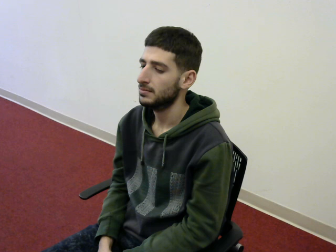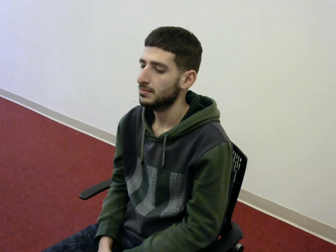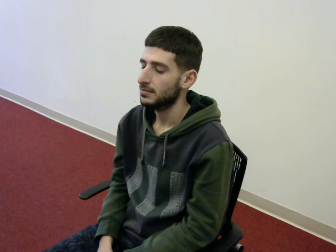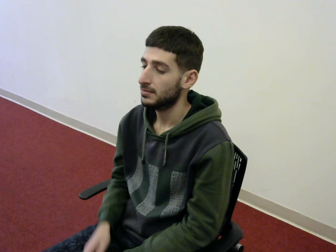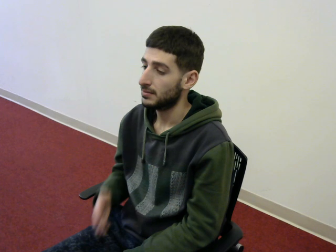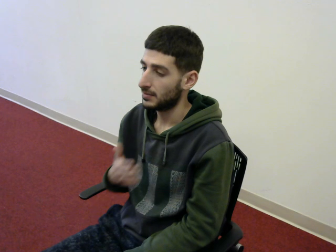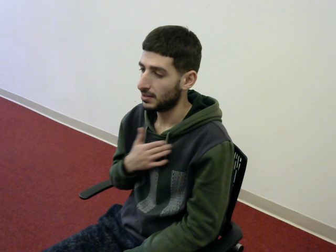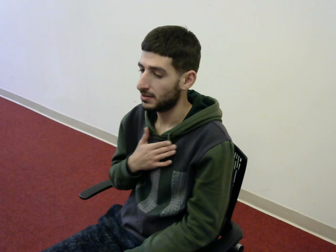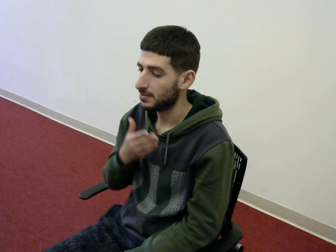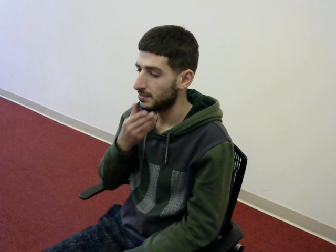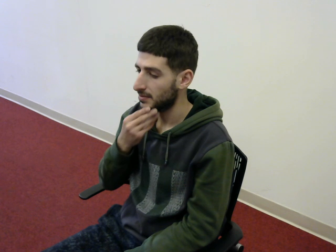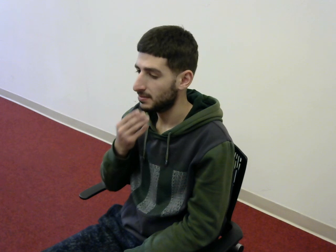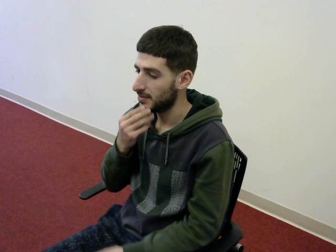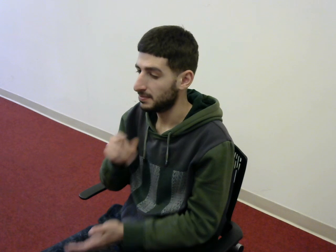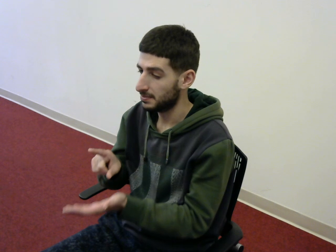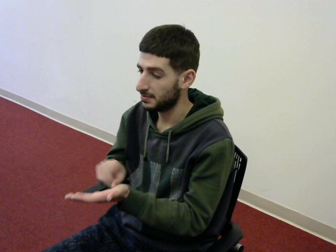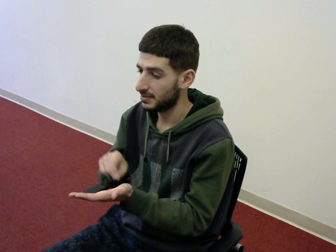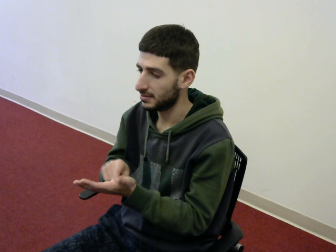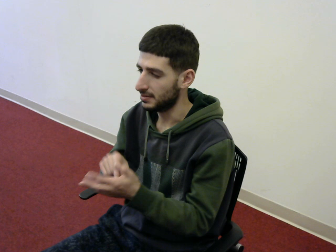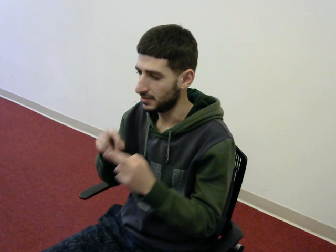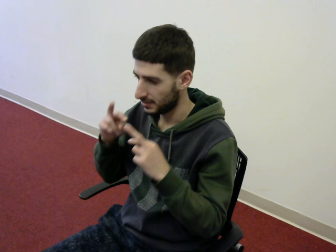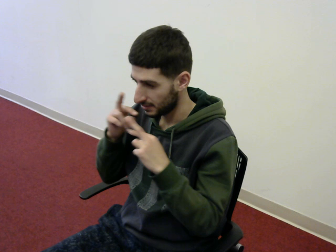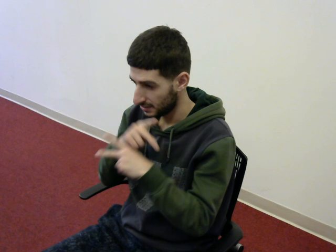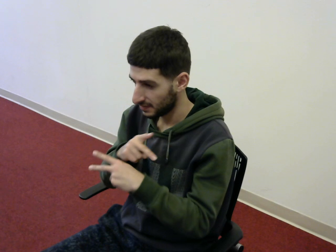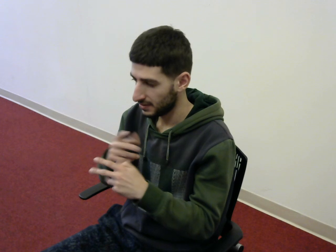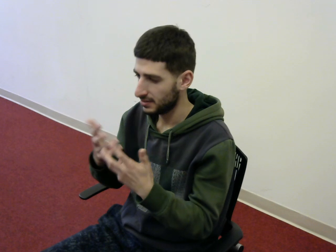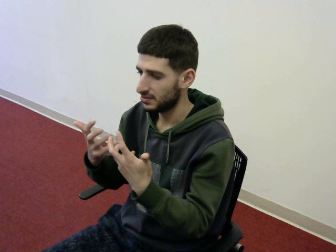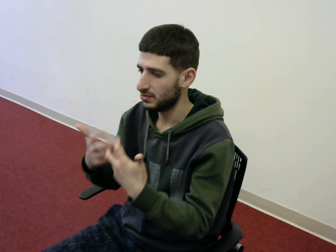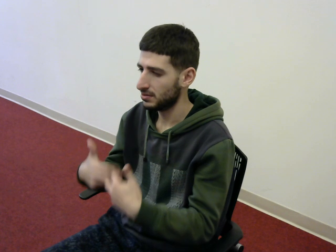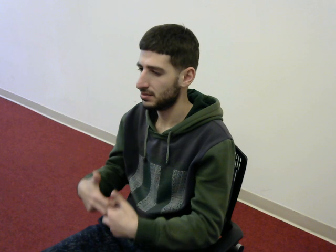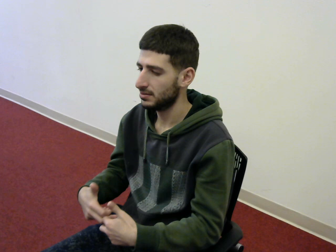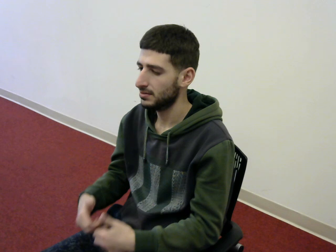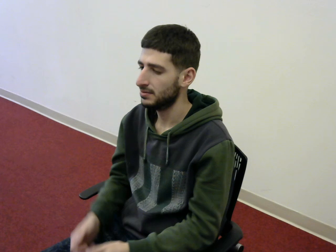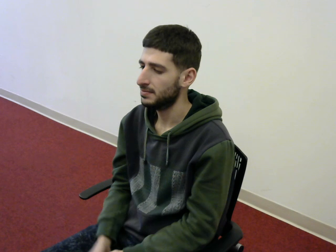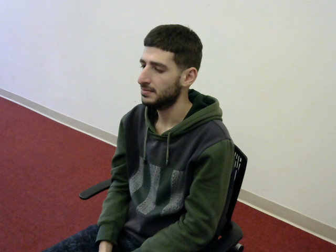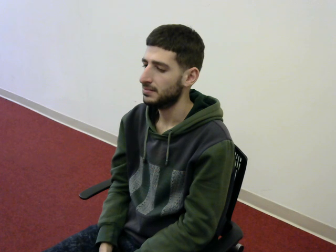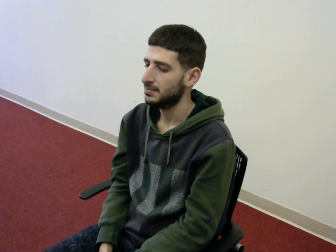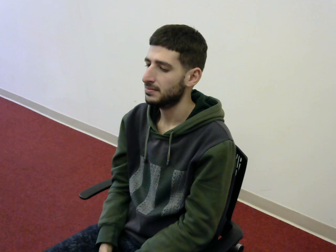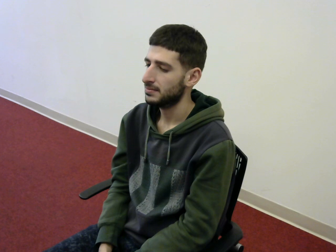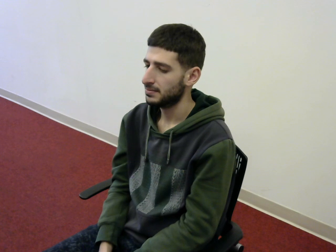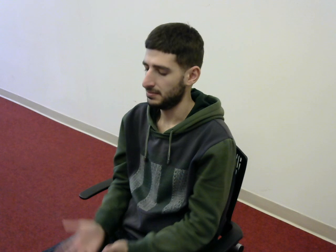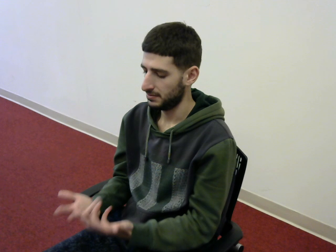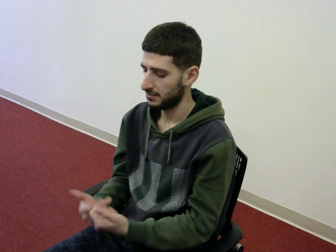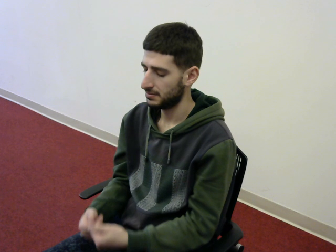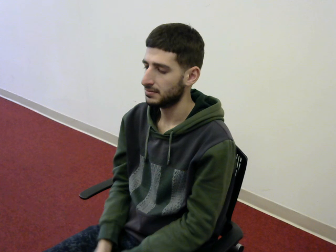Mənim babamın pensiyasını səhv hesablayıblar